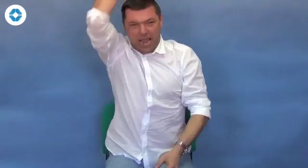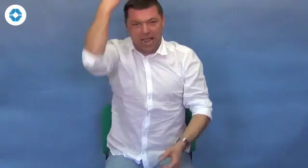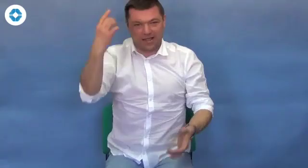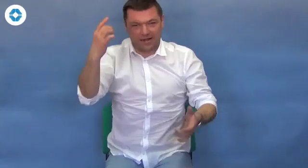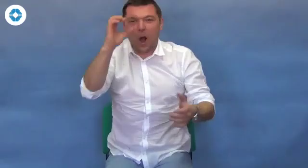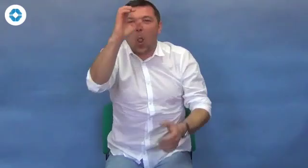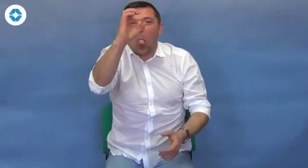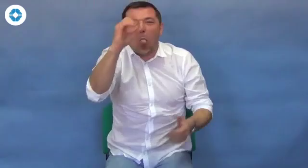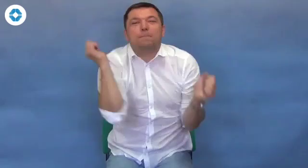Do małego się boi.